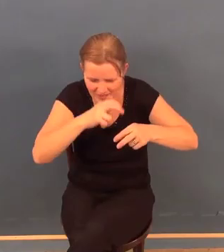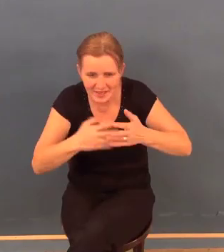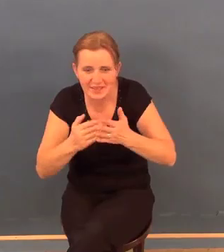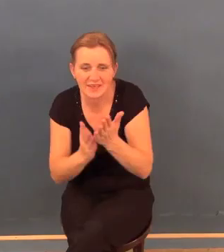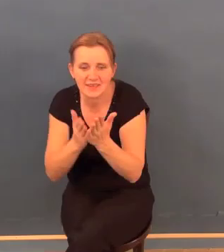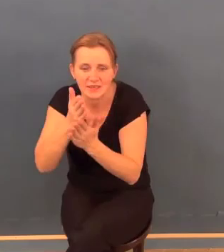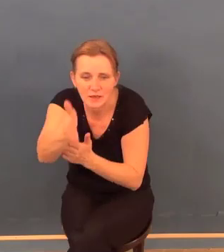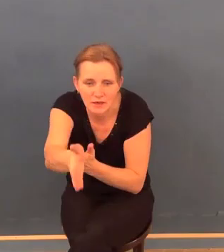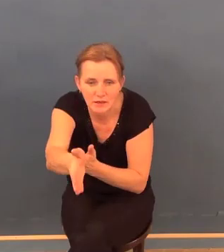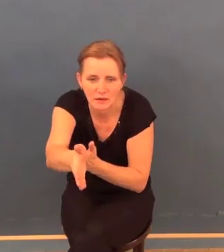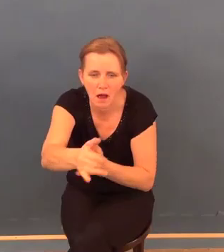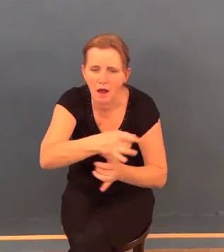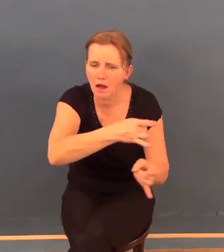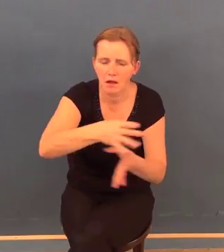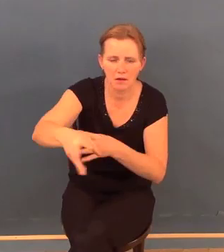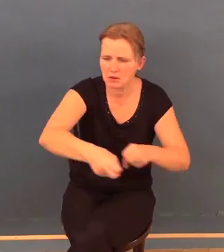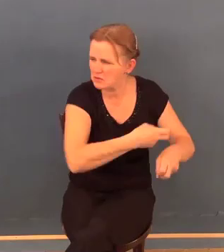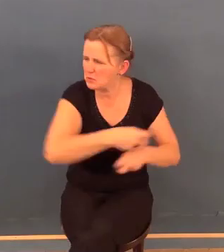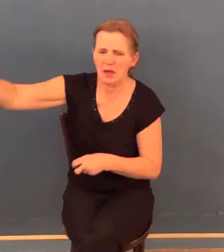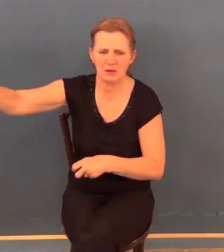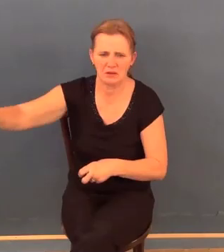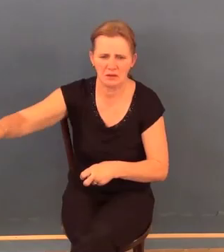Wchodzi przez drzwi, ale zostaje od razu wyrzucony z budynku.